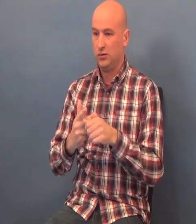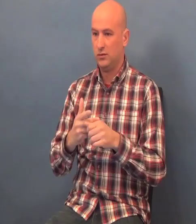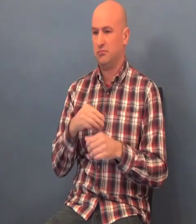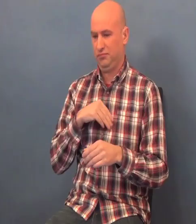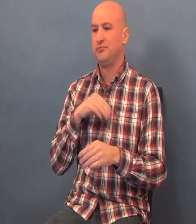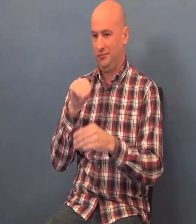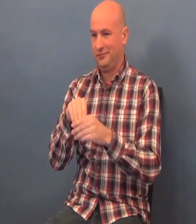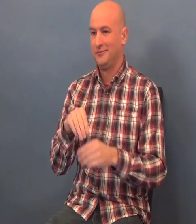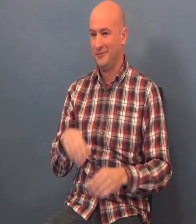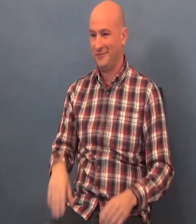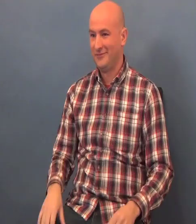Mogę się dołączyć.